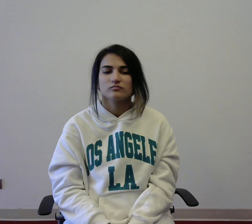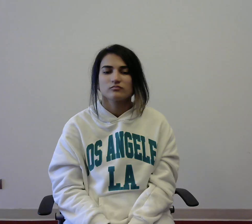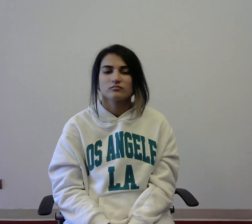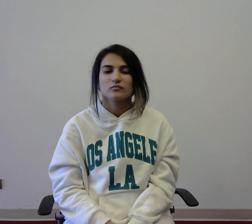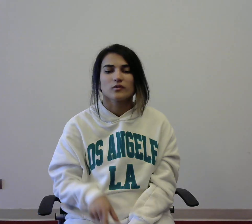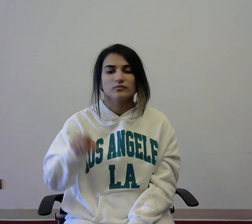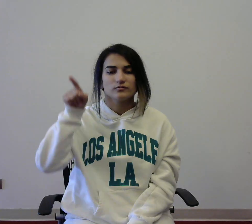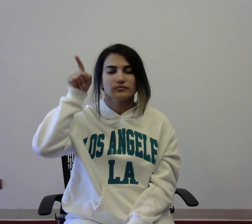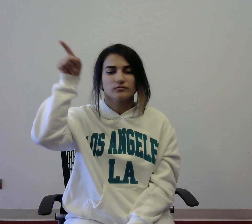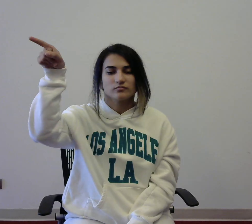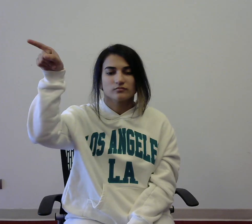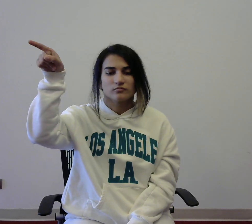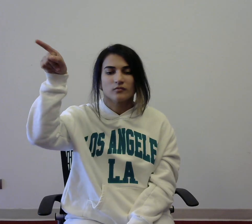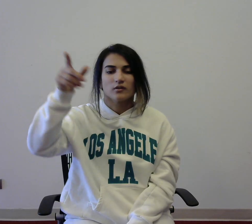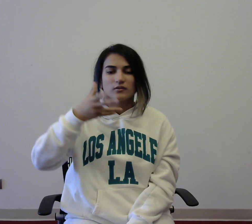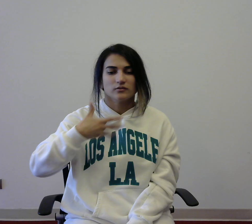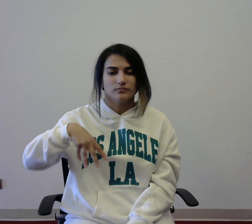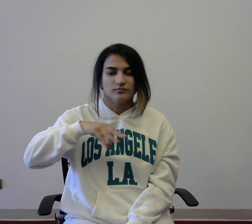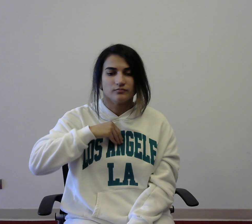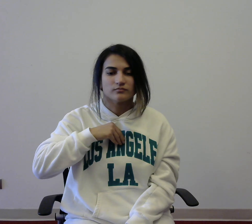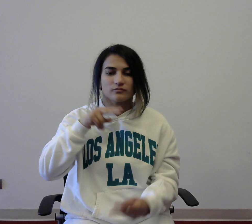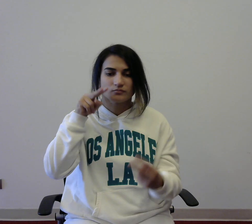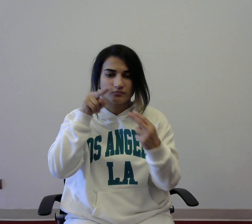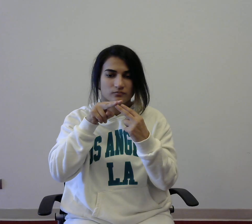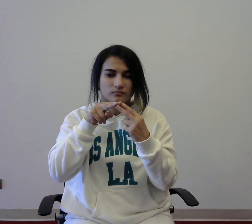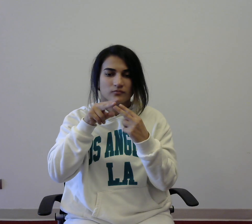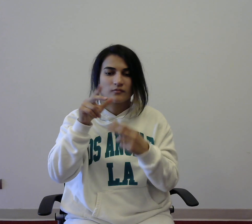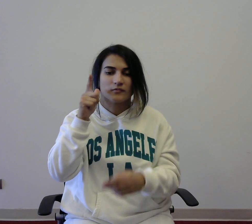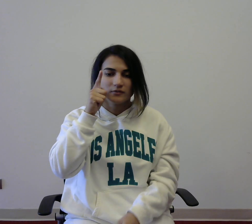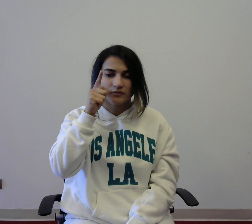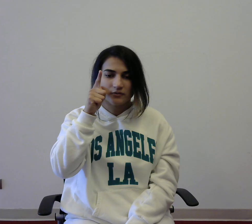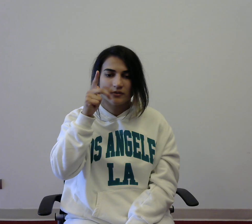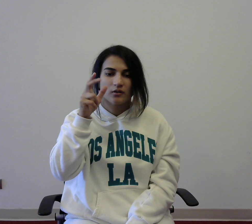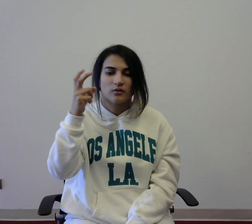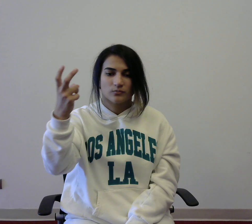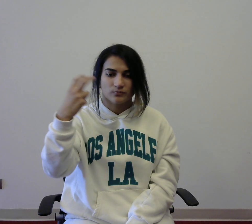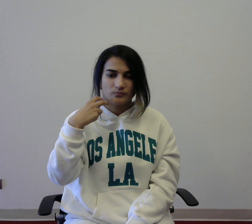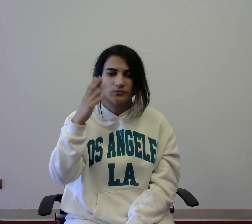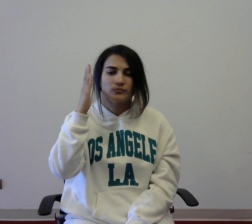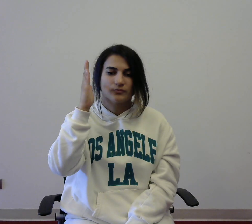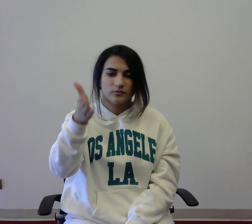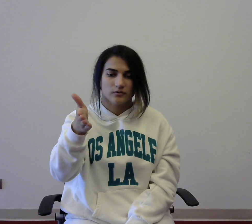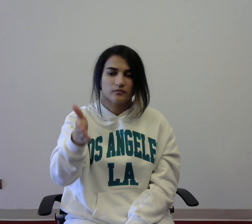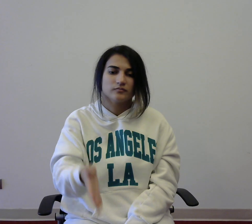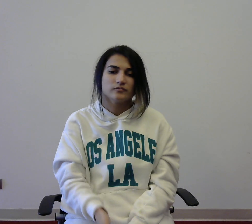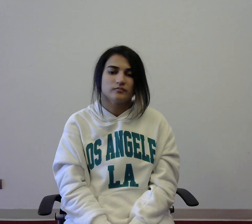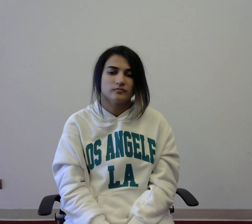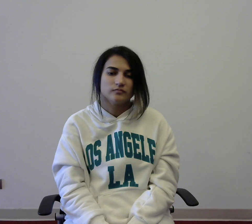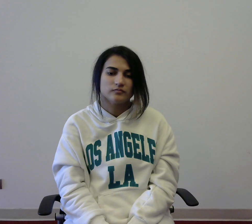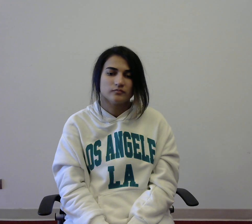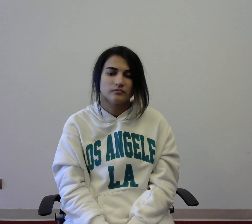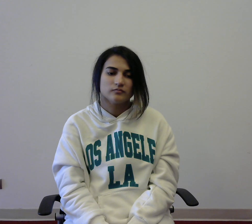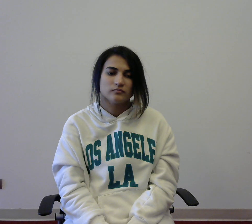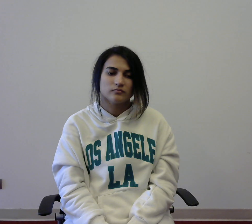O, bizi görməyə birisigün gələcək